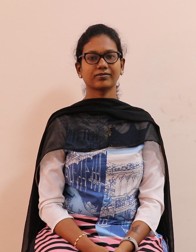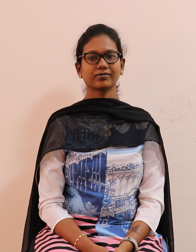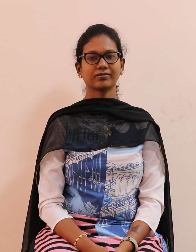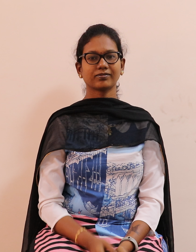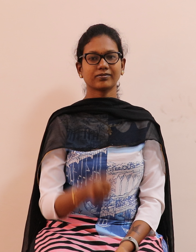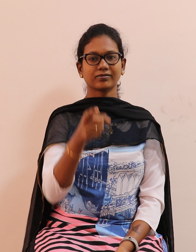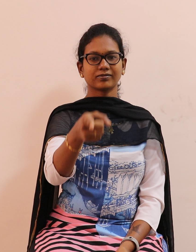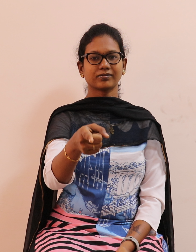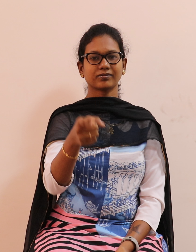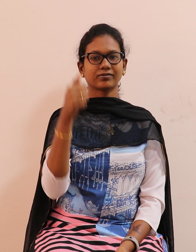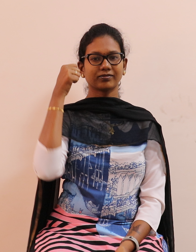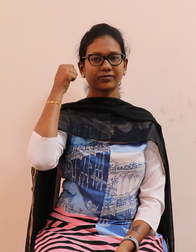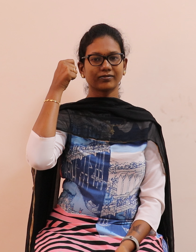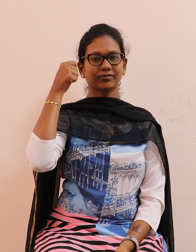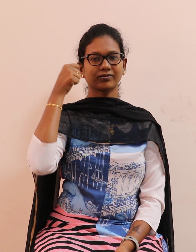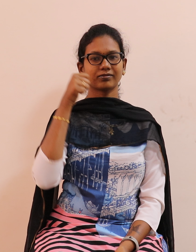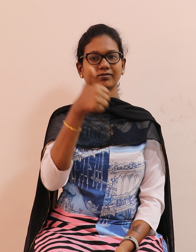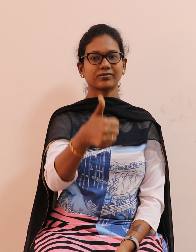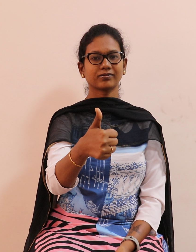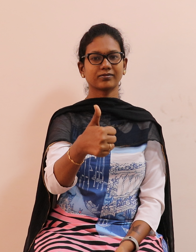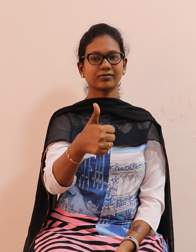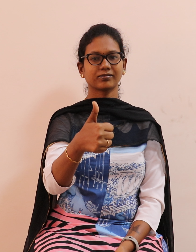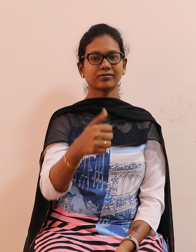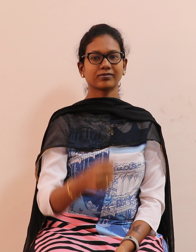you can do it